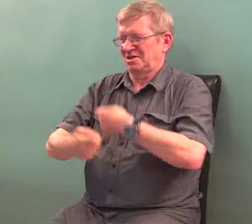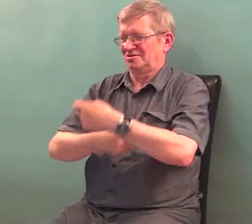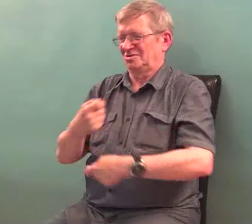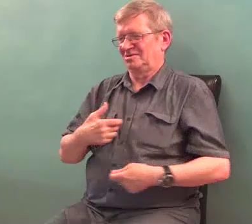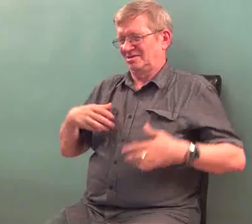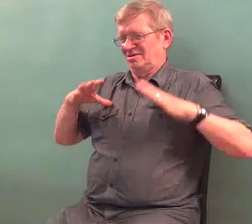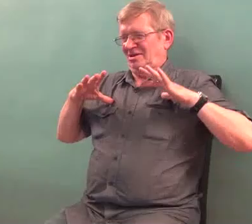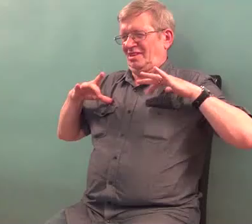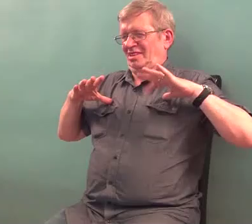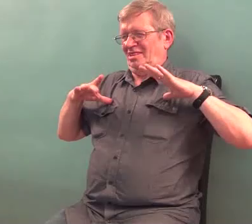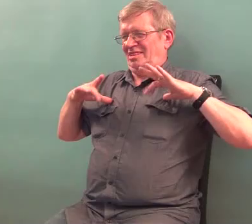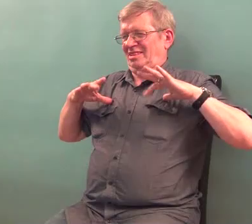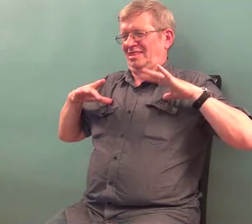Ja jestem wolny.